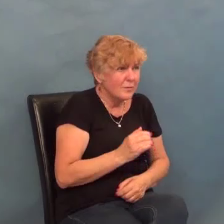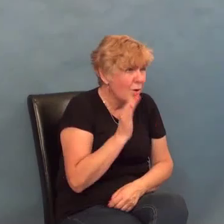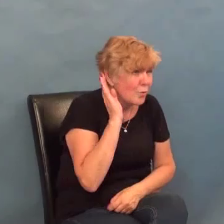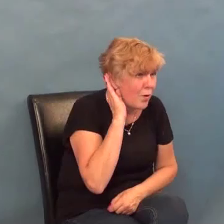Nie.